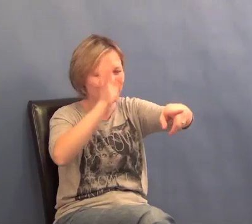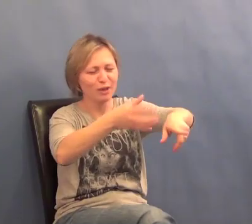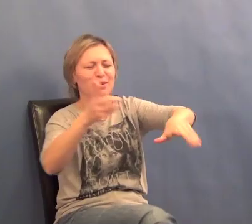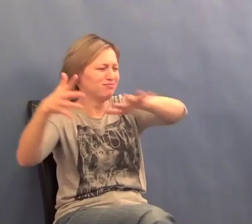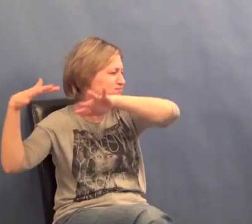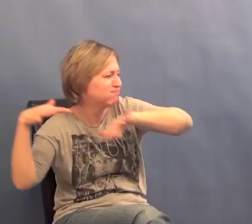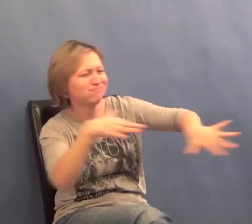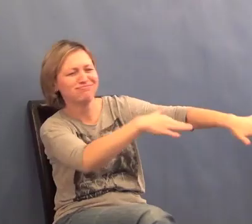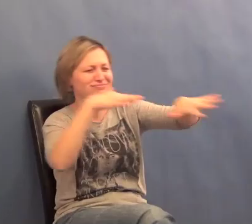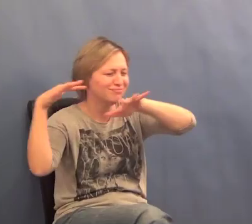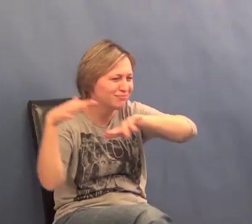Ewakuują ludzi.